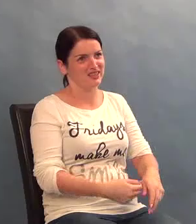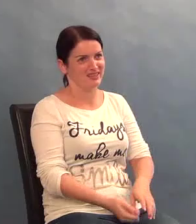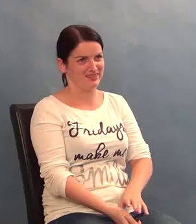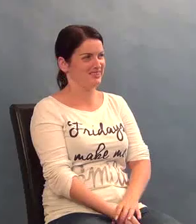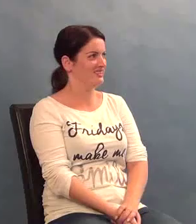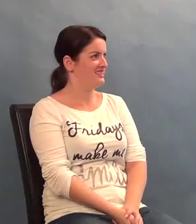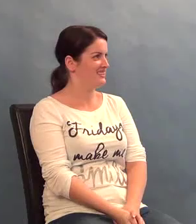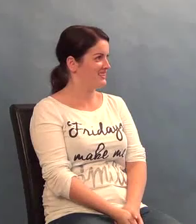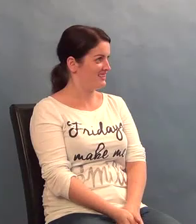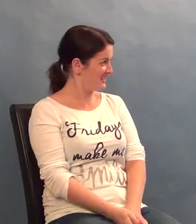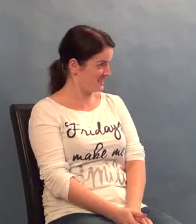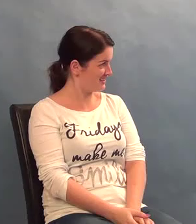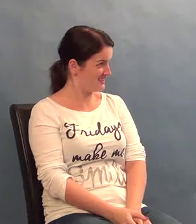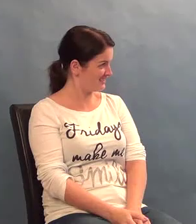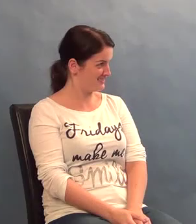Szóstego albo siódmego lutego?